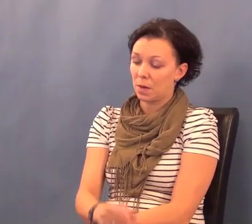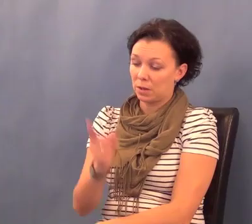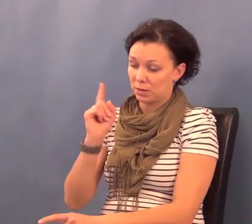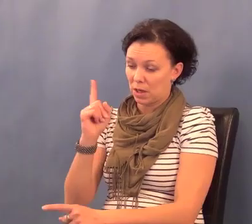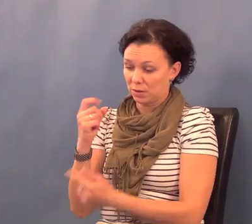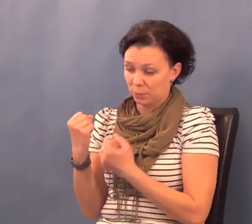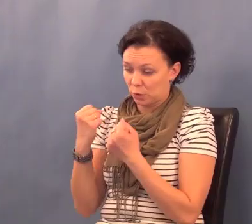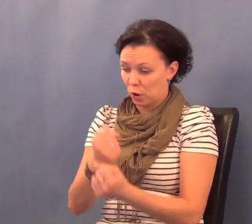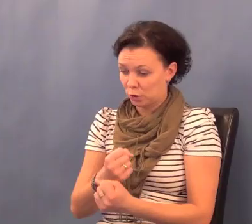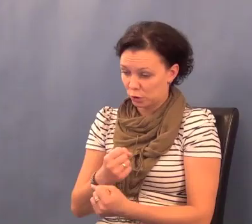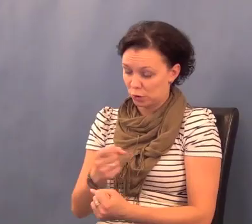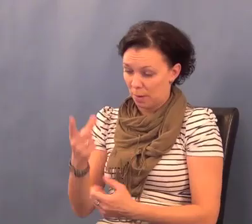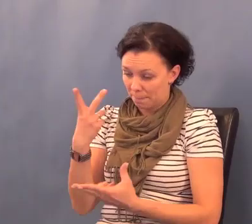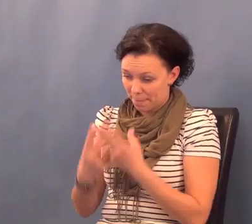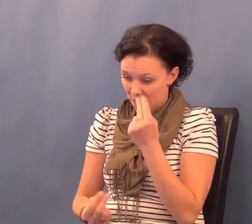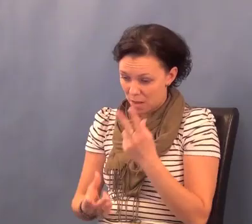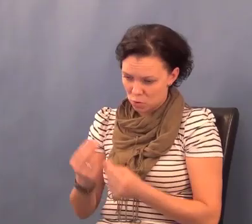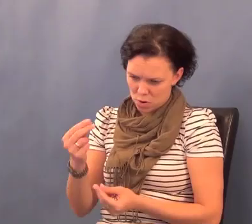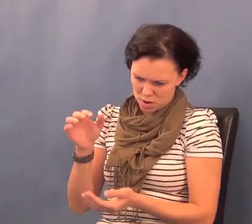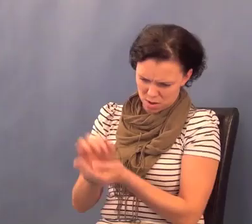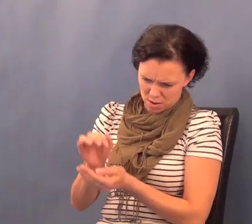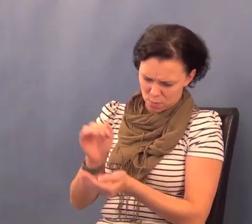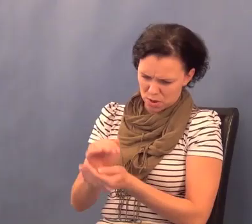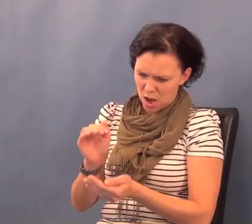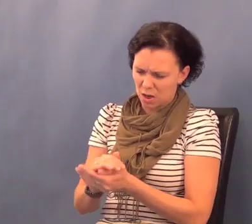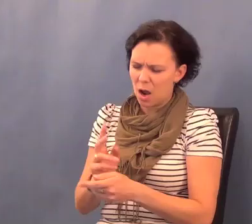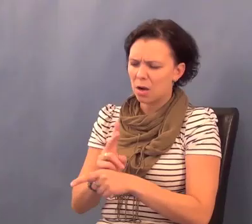Zakaz przynoszenia mleka i hamburgera.